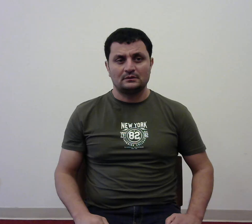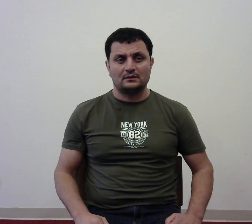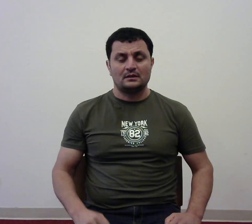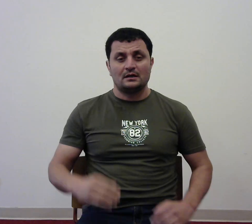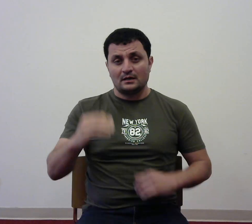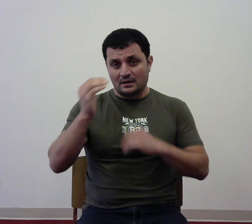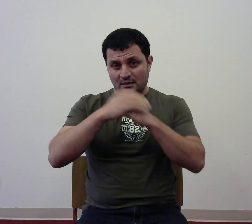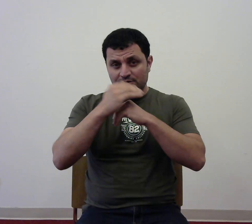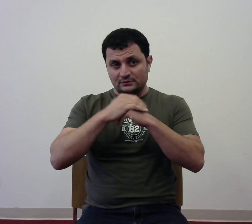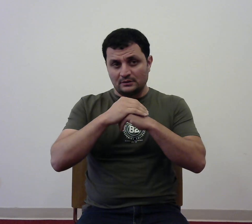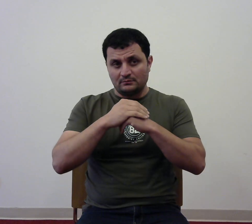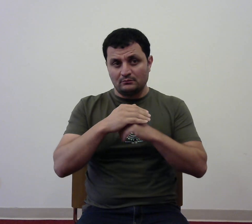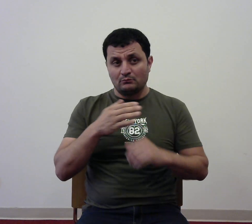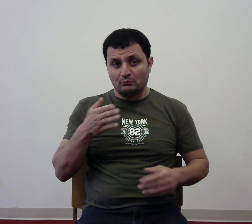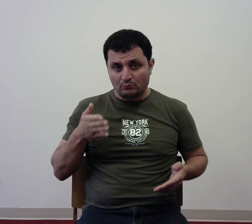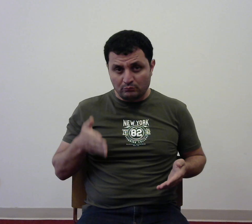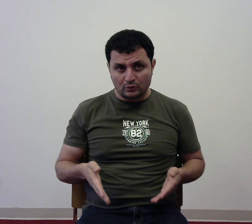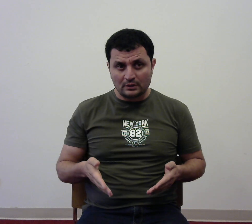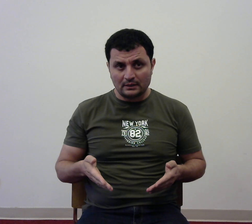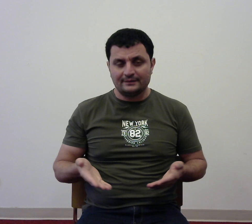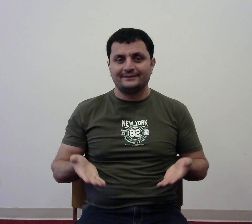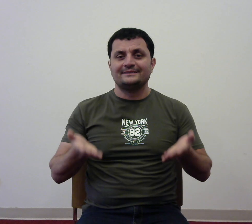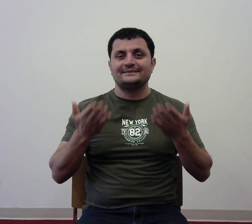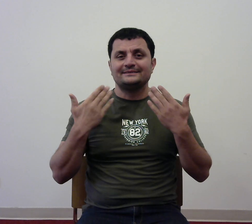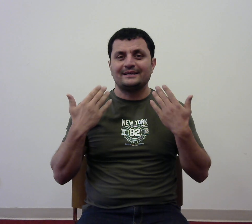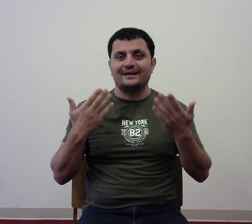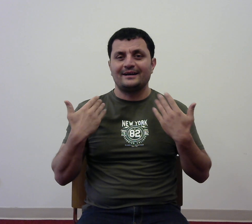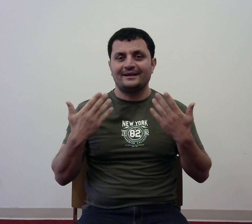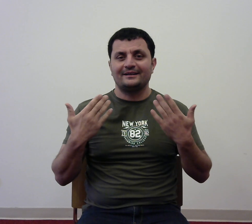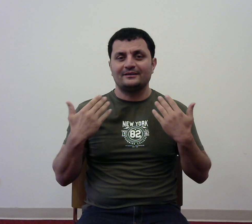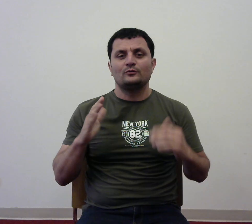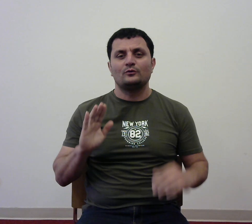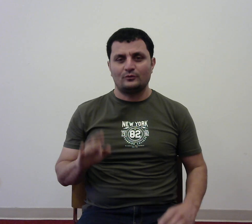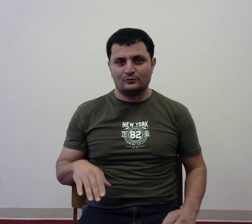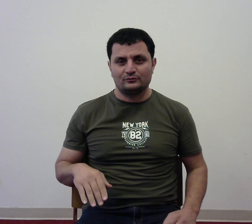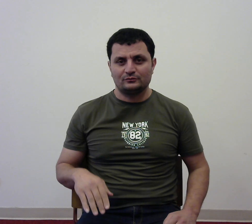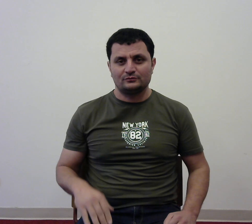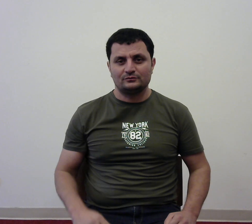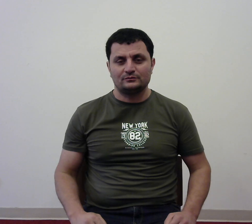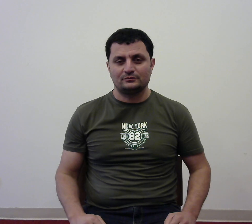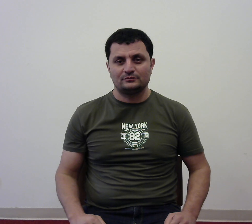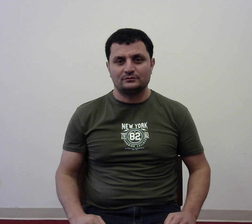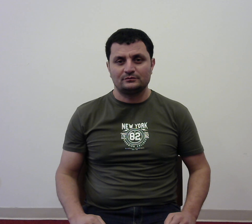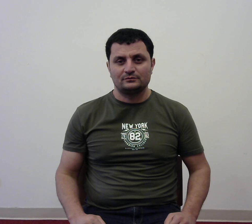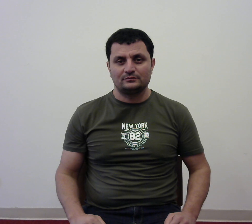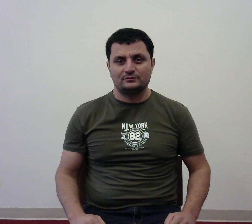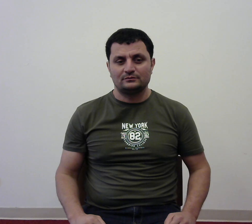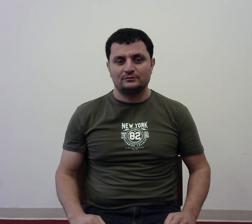Axşamlar bura sərin olur